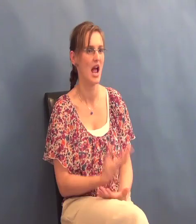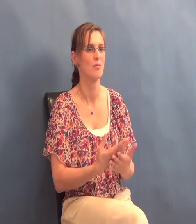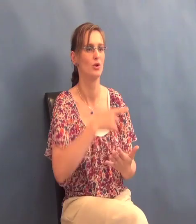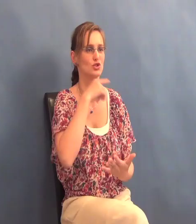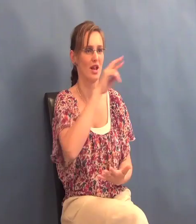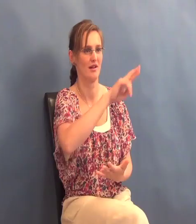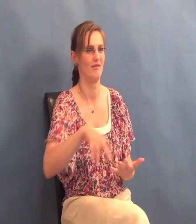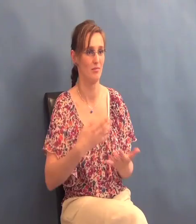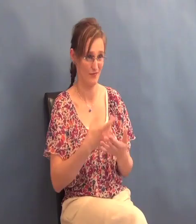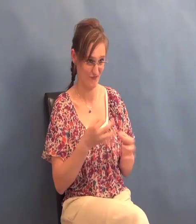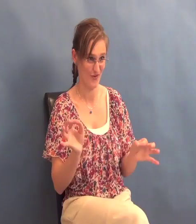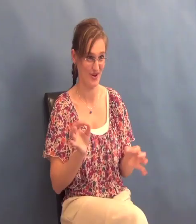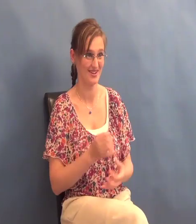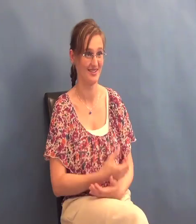A czemu jest przekreślone na czerwono? To znaczy, że wolno?